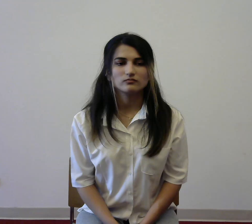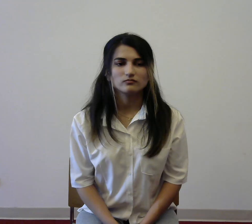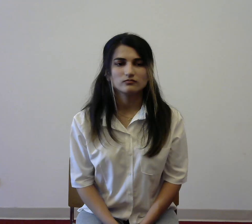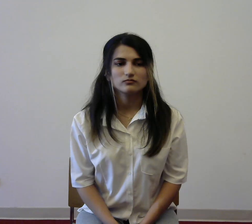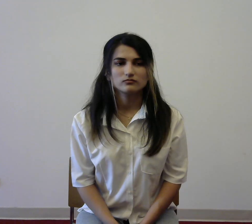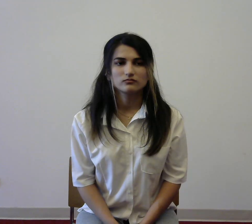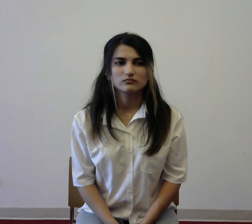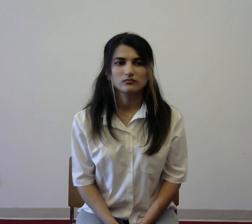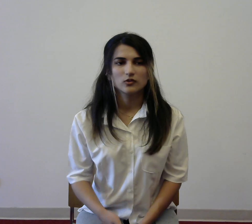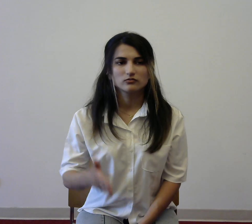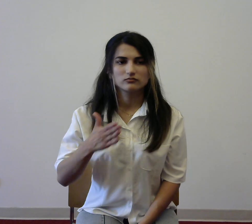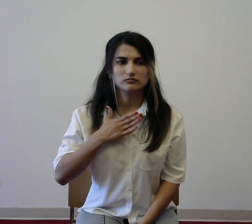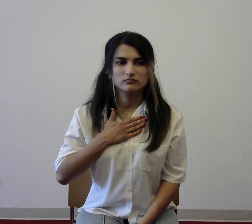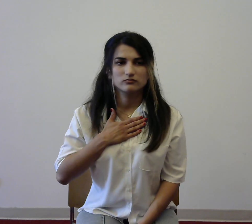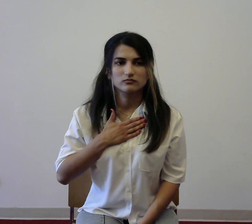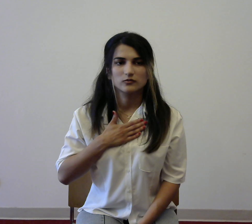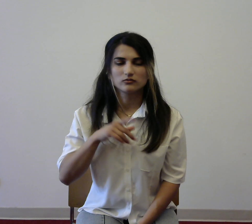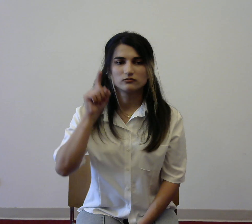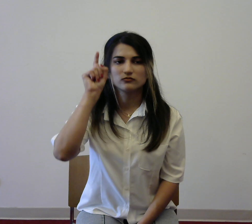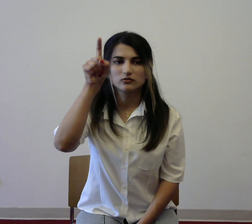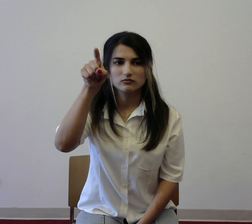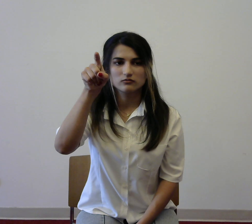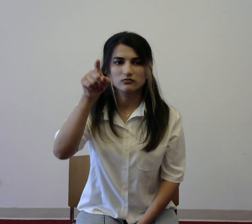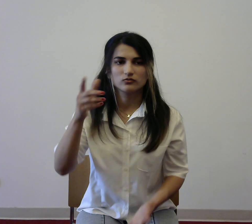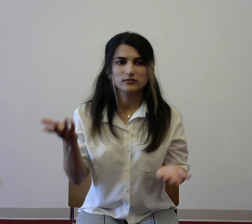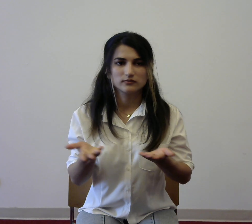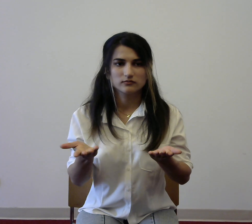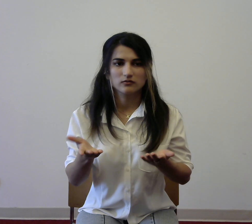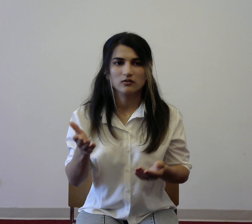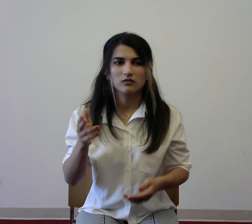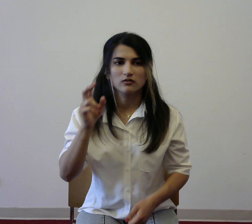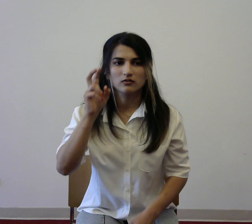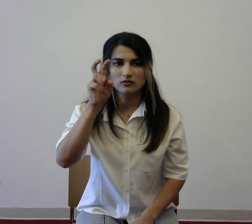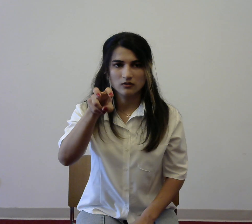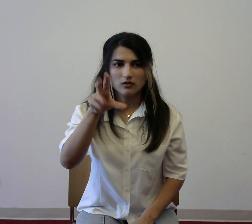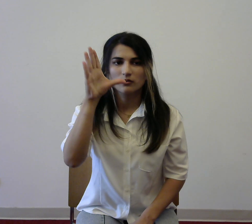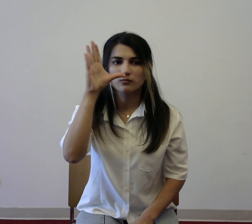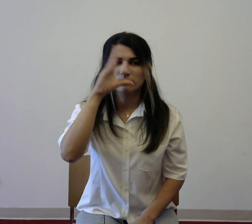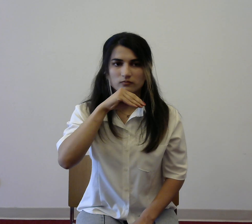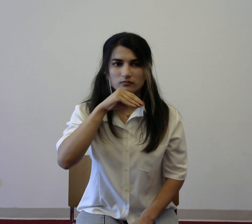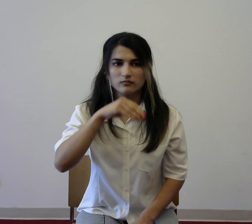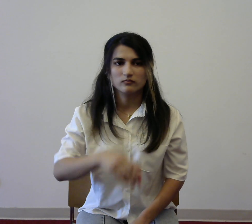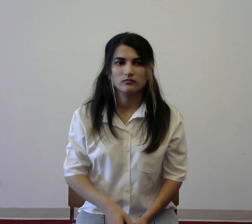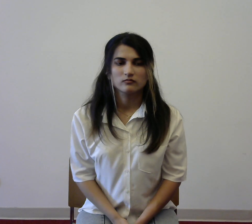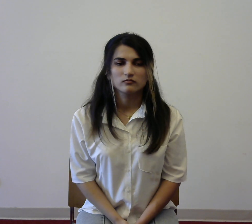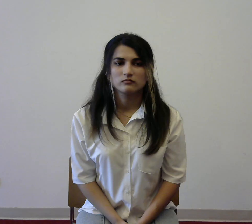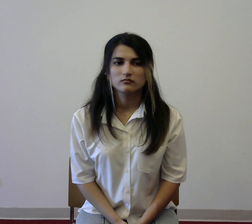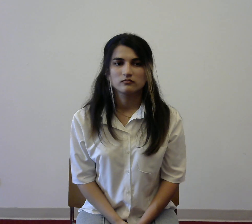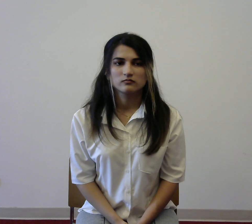Mən ora necə gedə bilərəm?